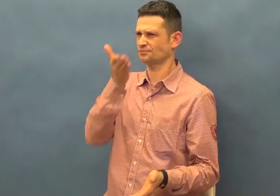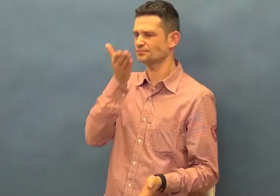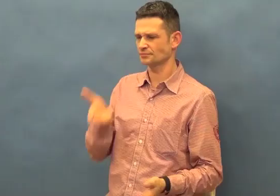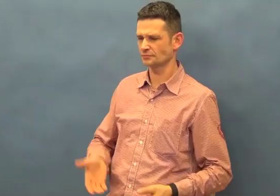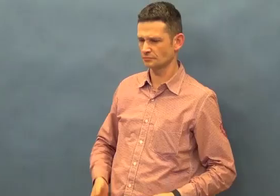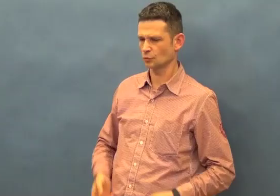Nie ma go.